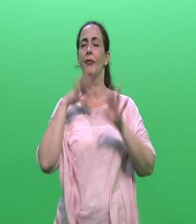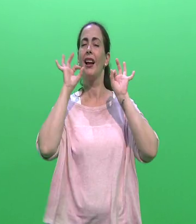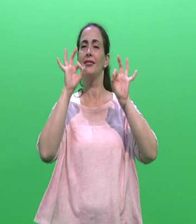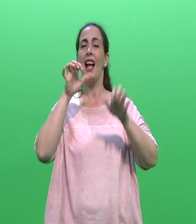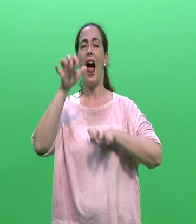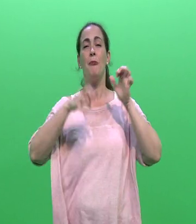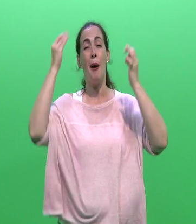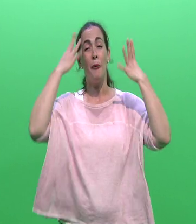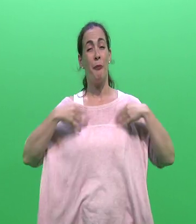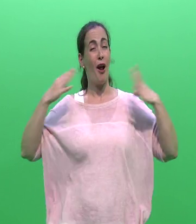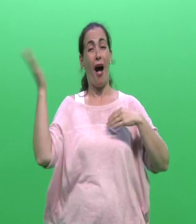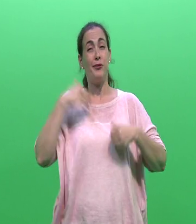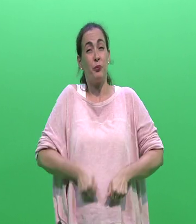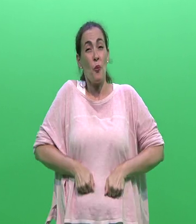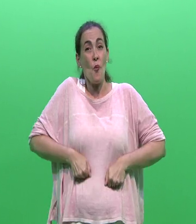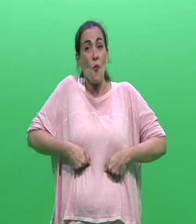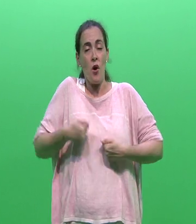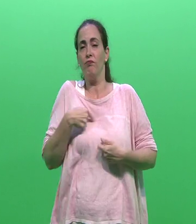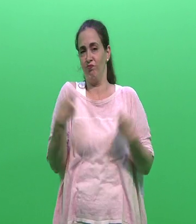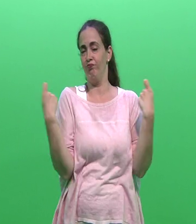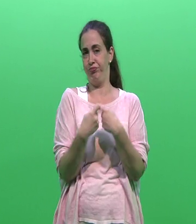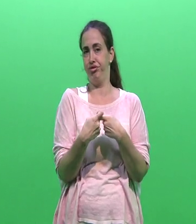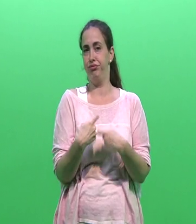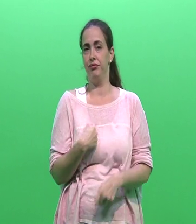Tinc al·lèrgia als animals que no tenen pèl al cos.